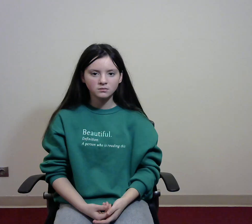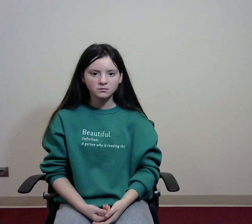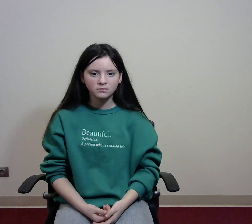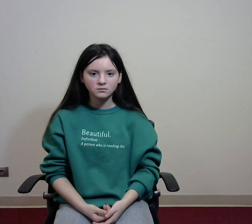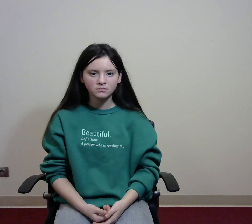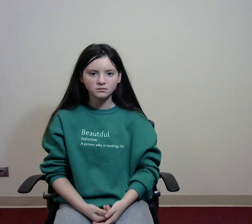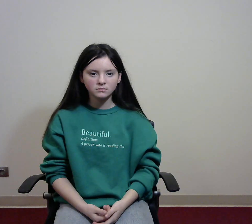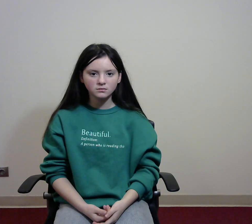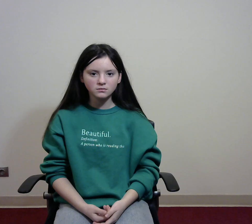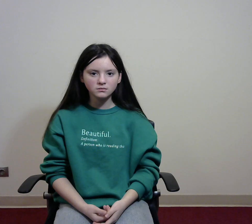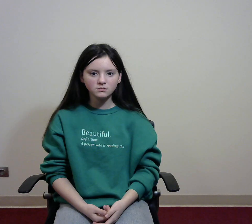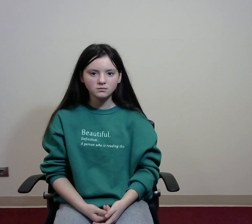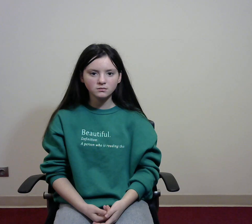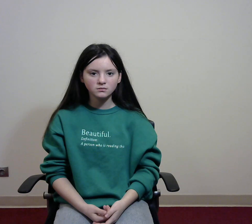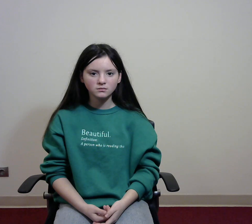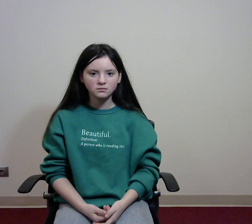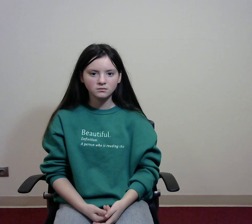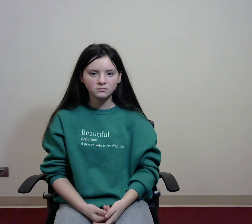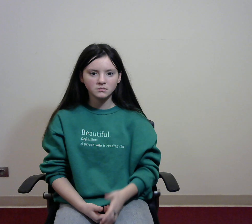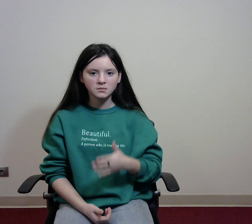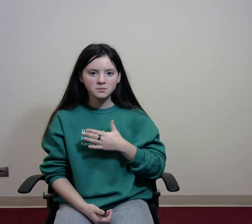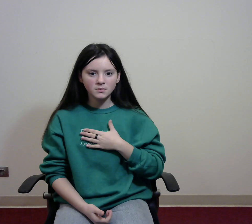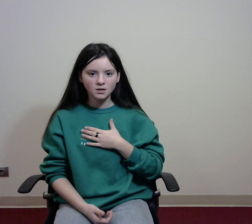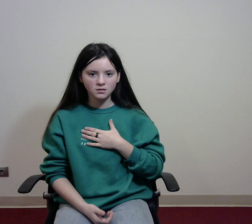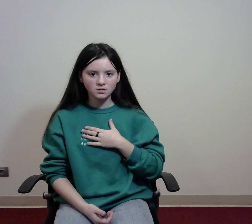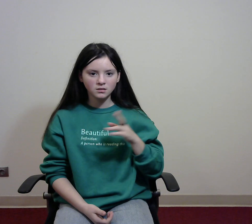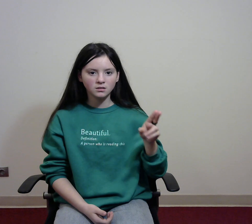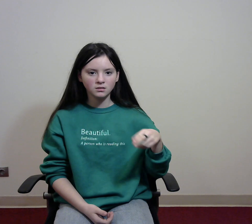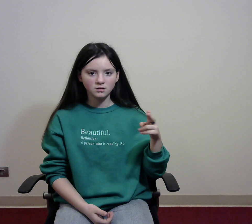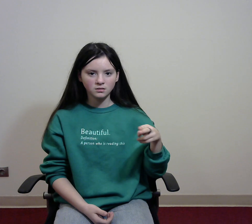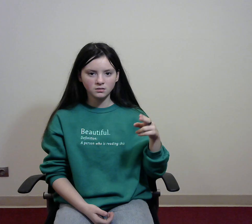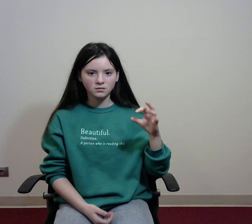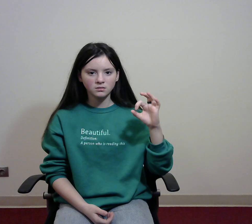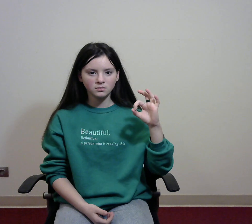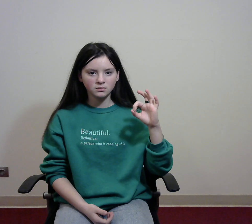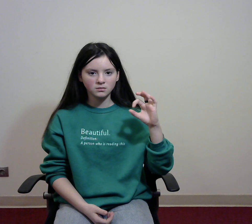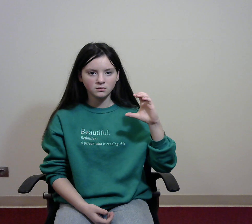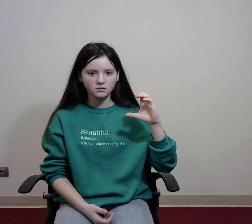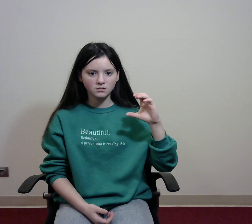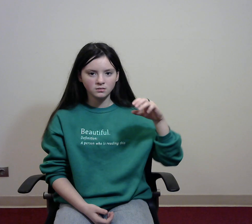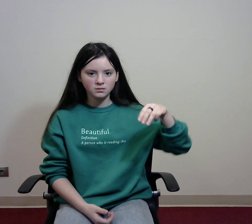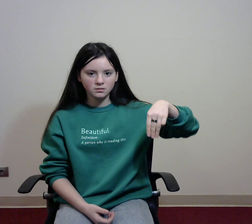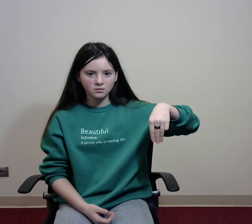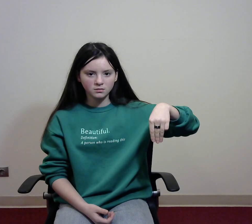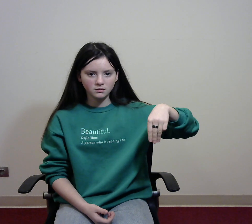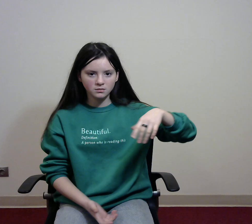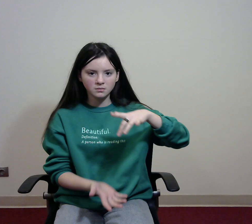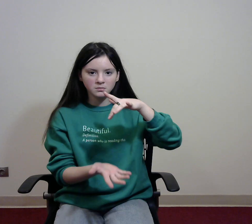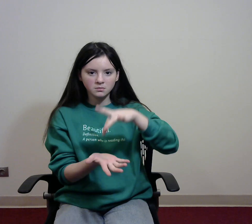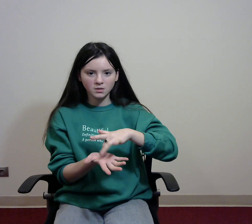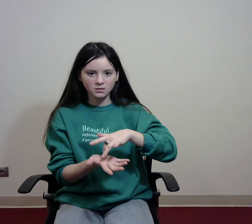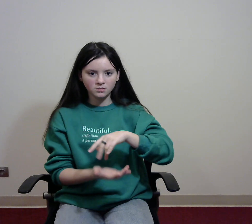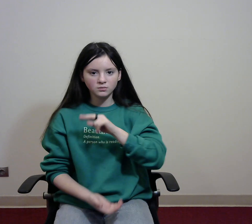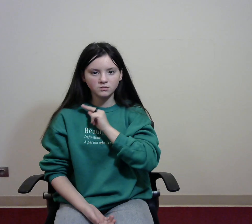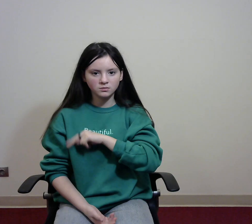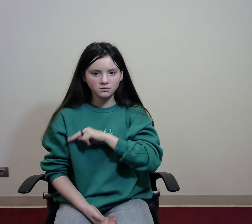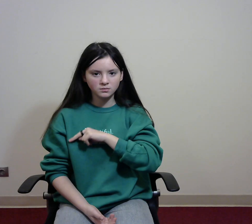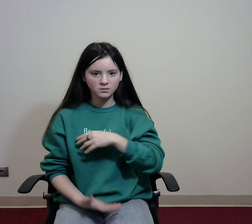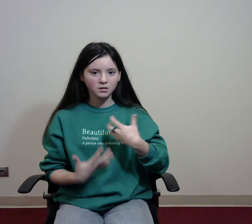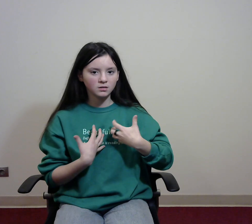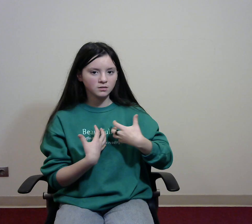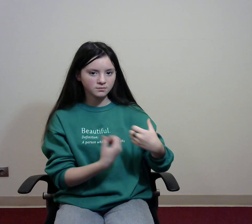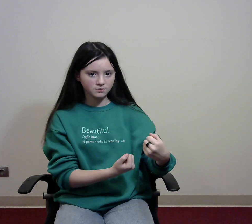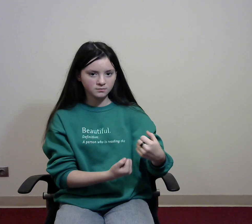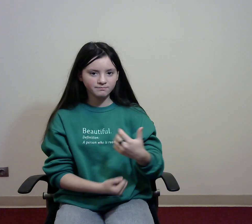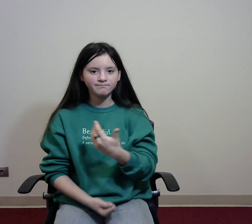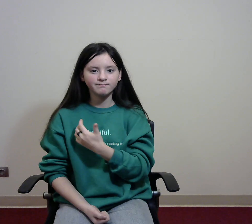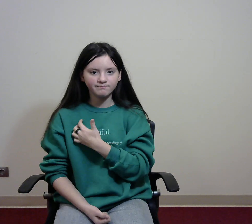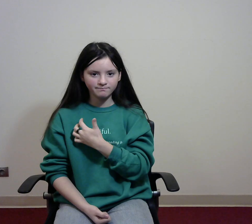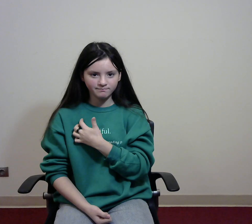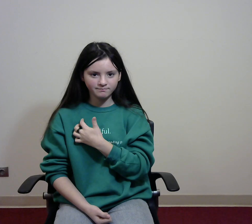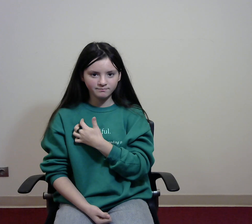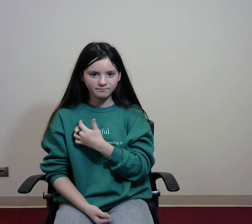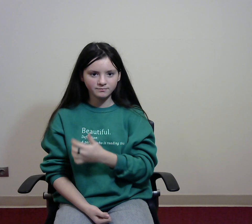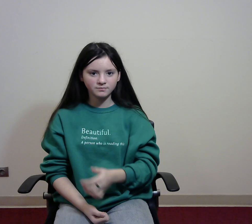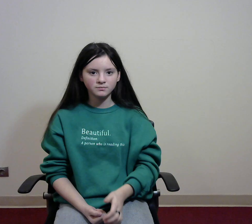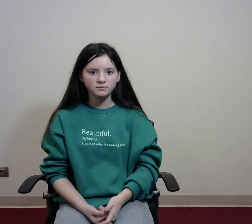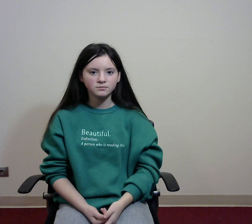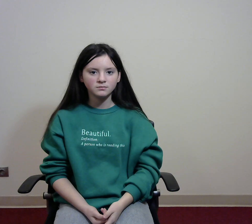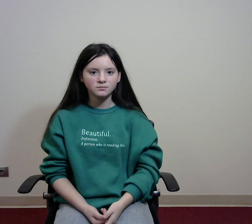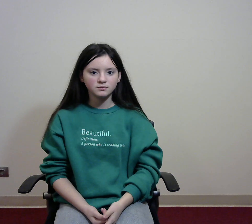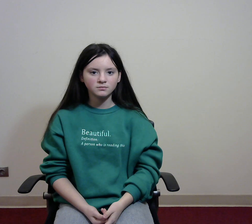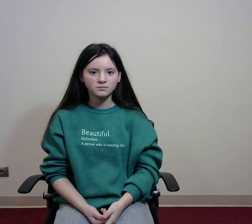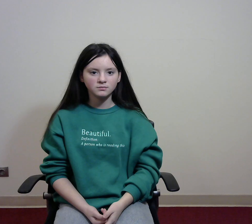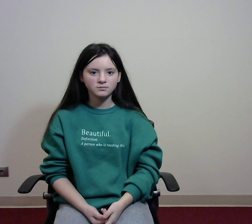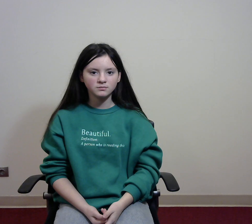Mən DOST Mərkəzində işə qəbul olmaq istəyirəm